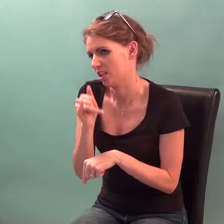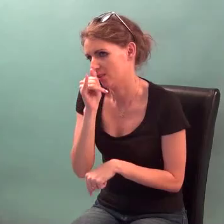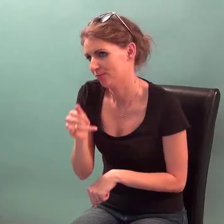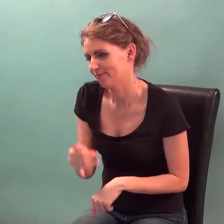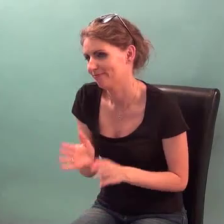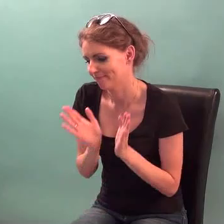Nie mogę.